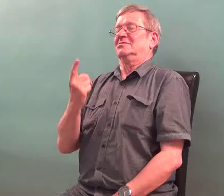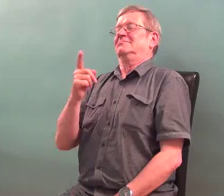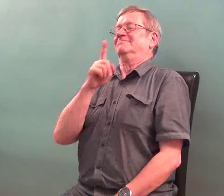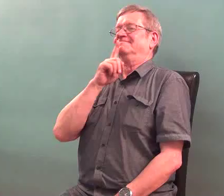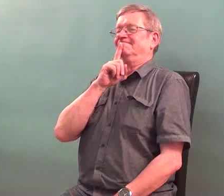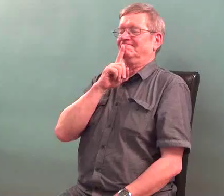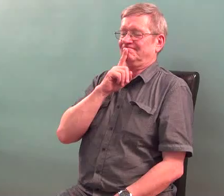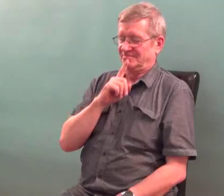Nic nie robi.